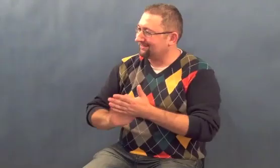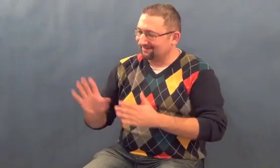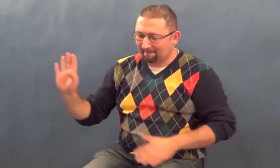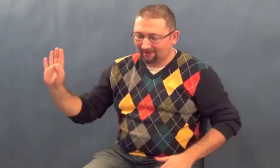Przepraszam.